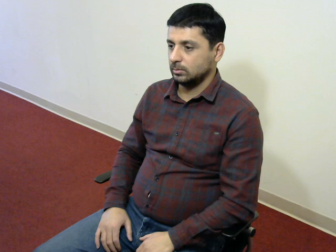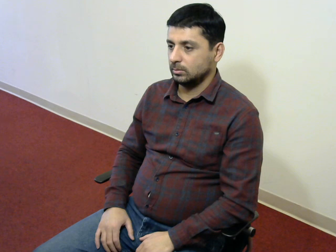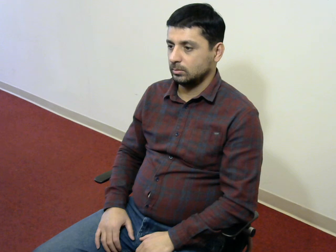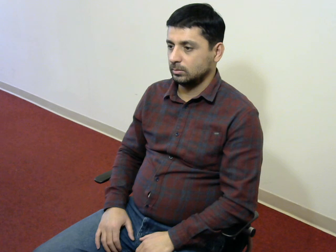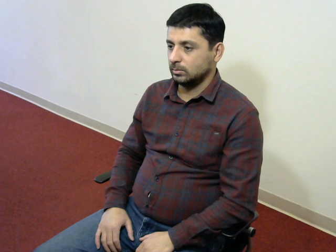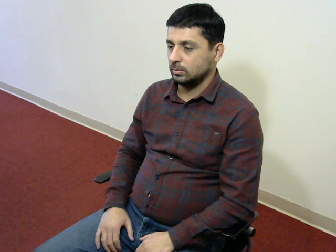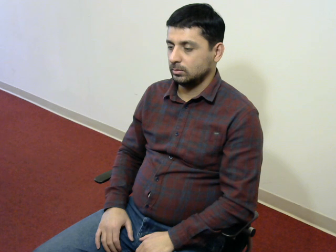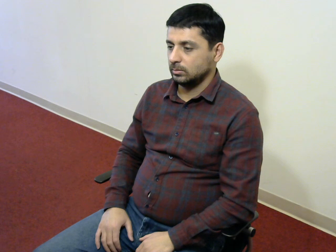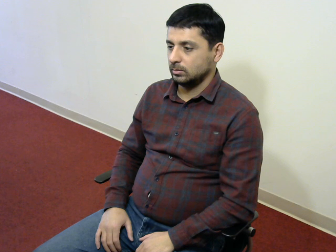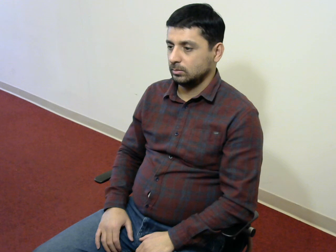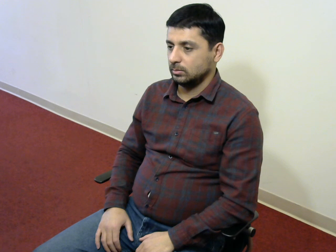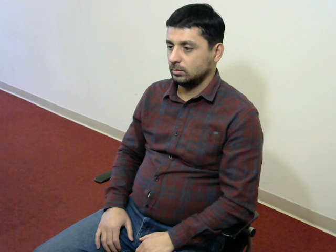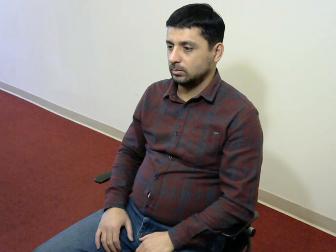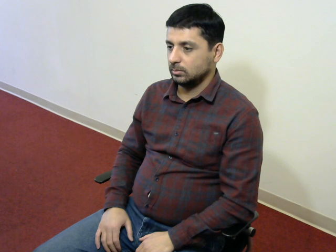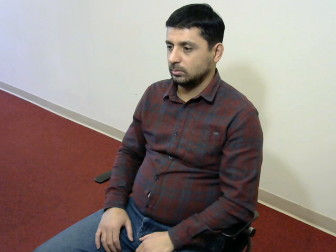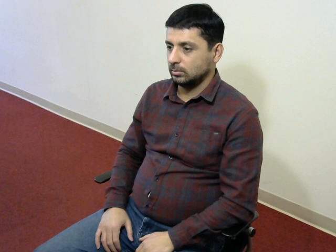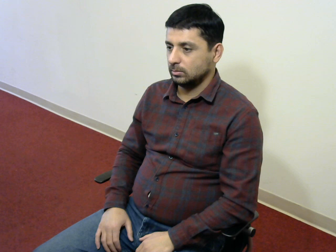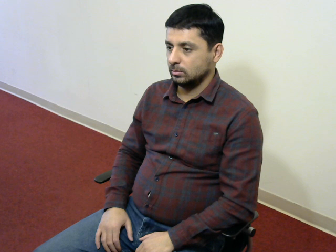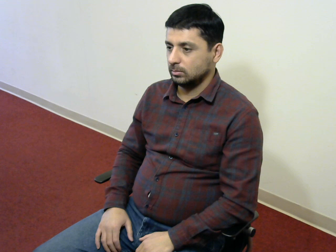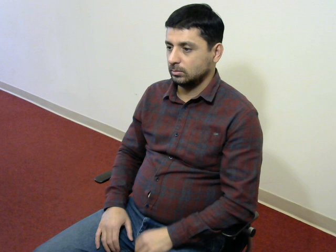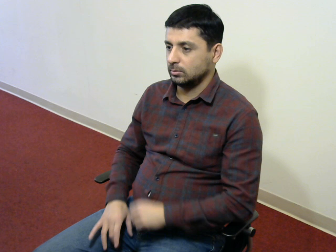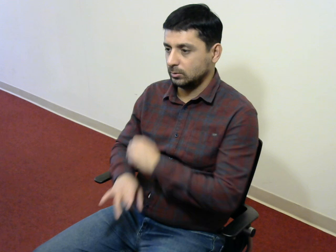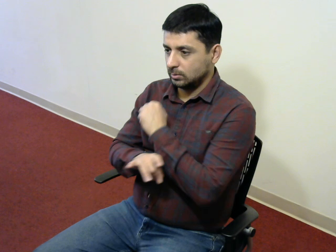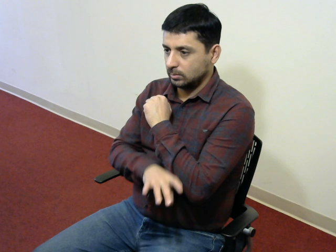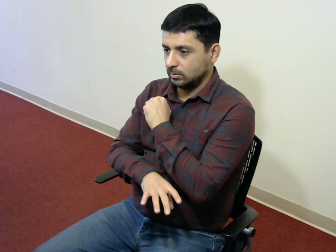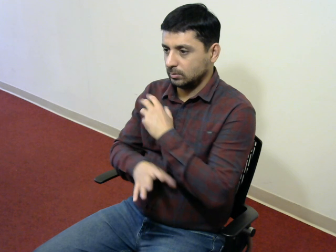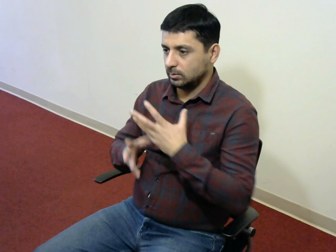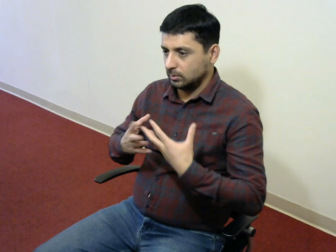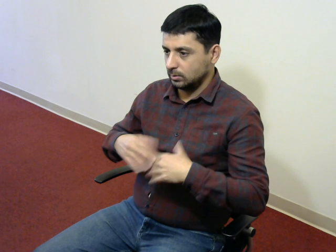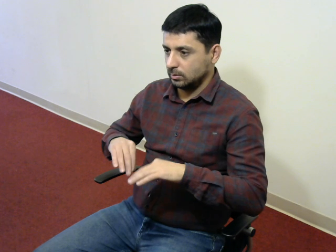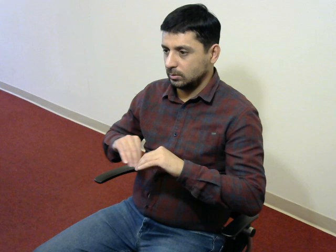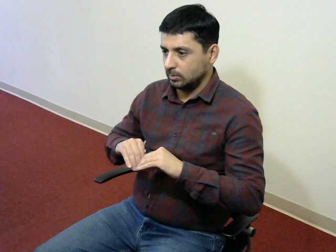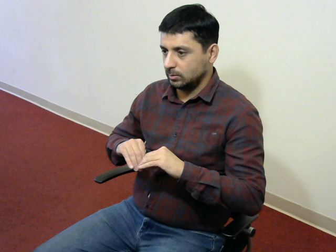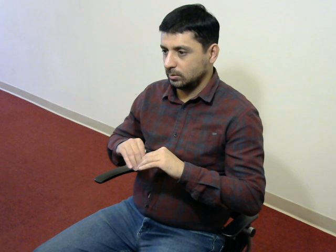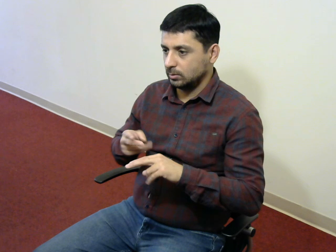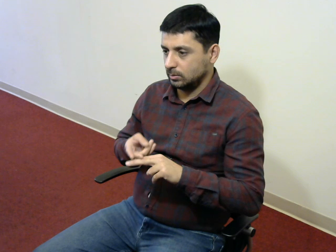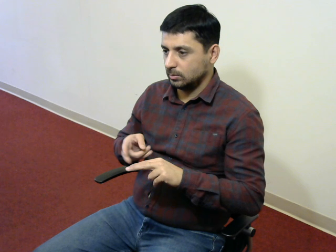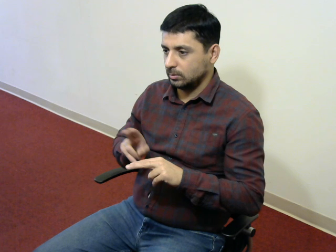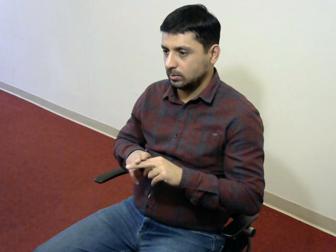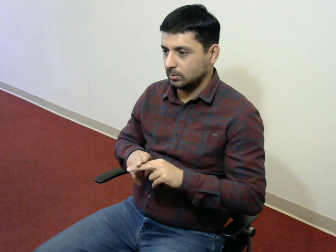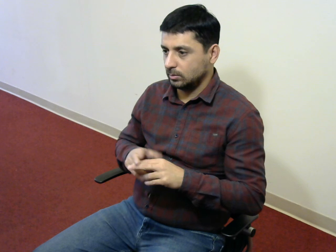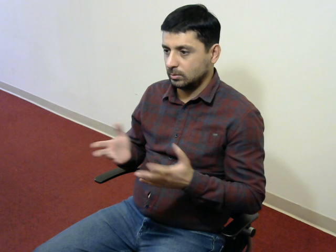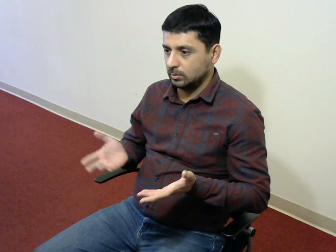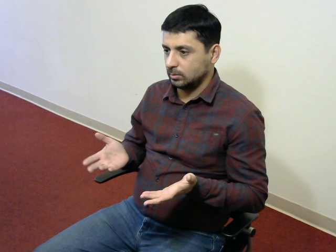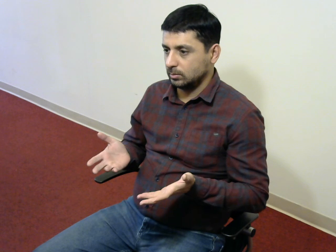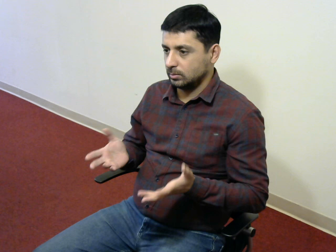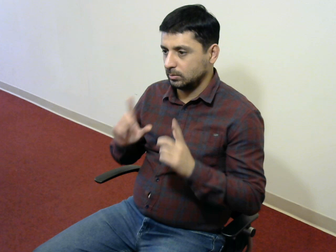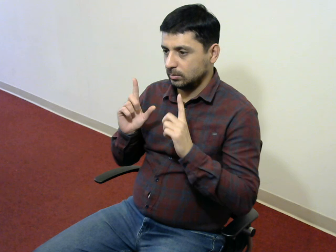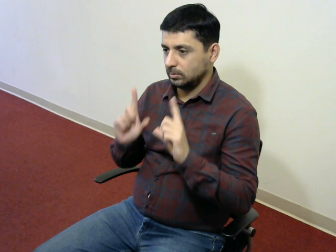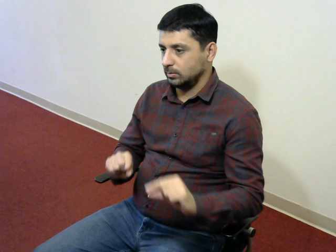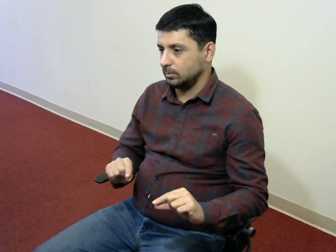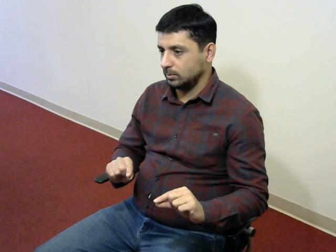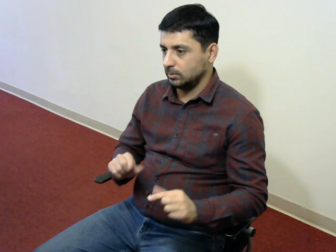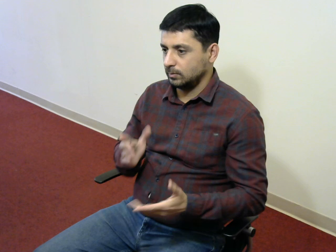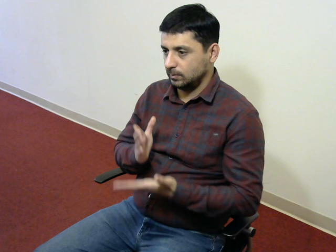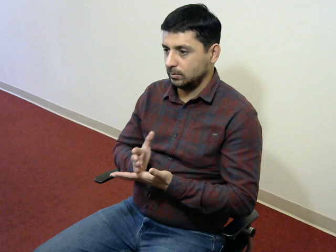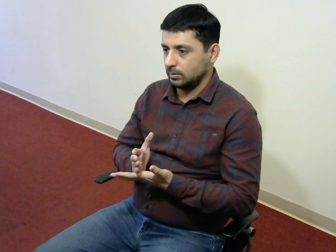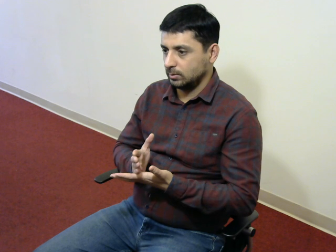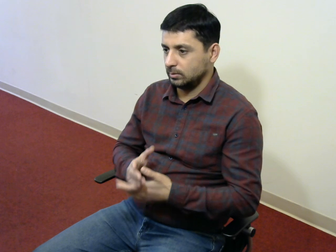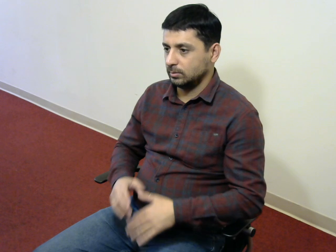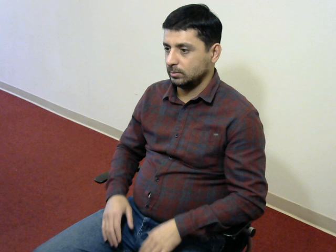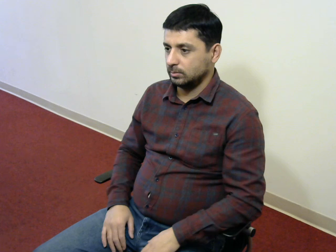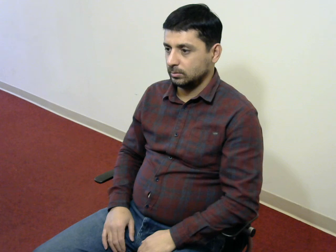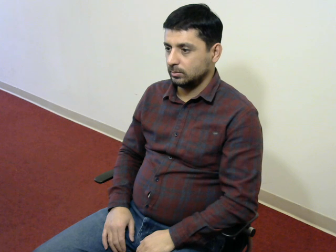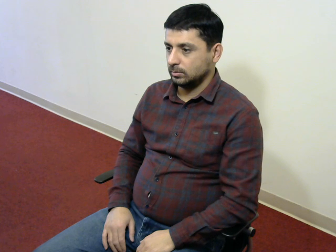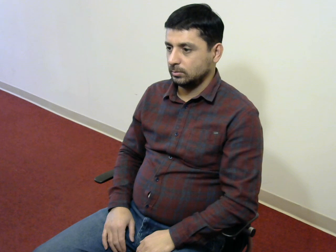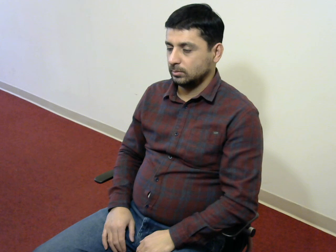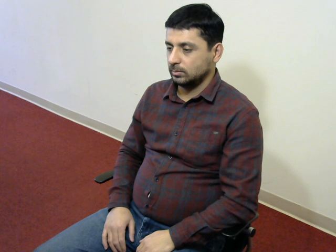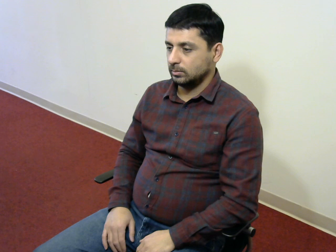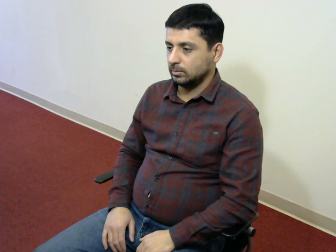Kasıb ailələr üçün hansı endirimlər var?